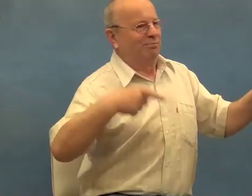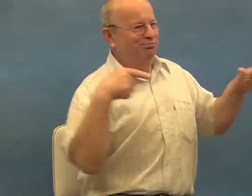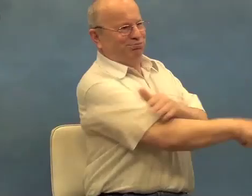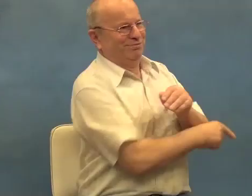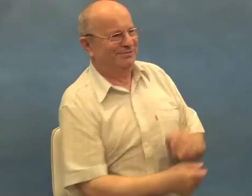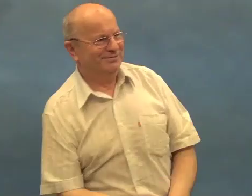Miś ucieka.